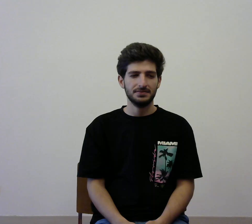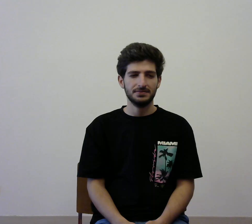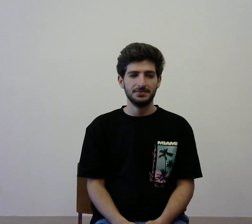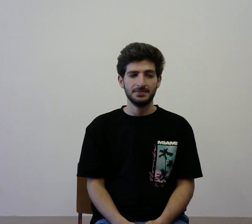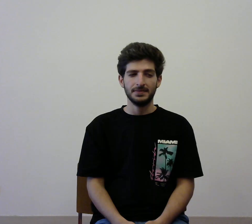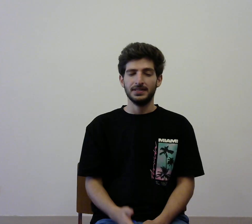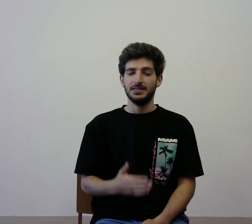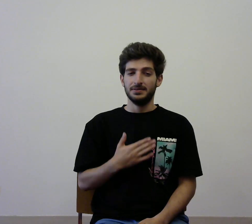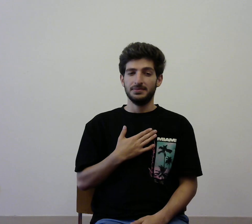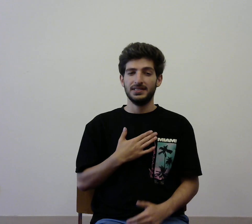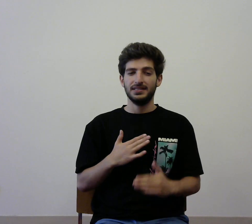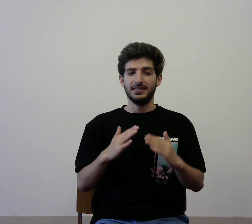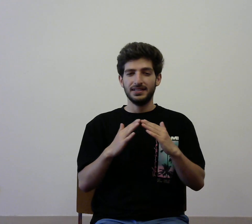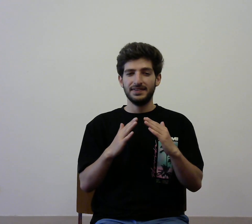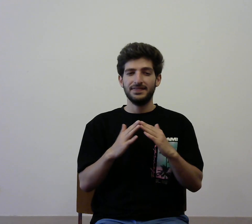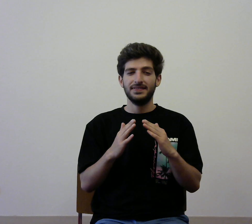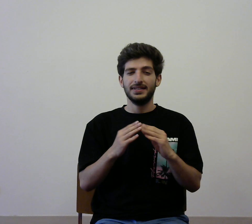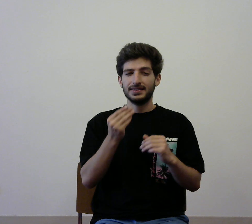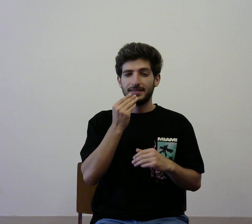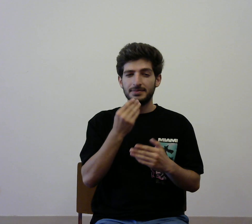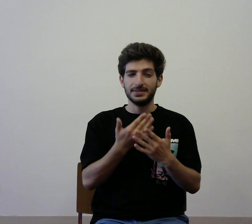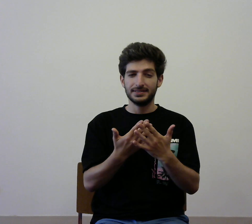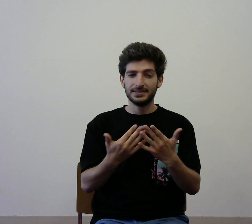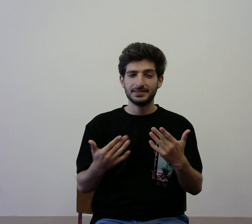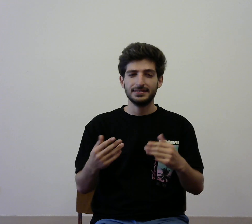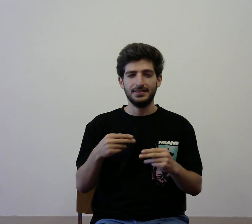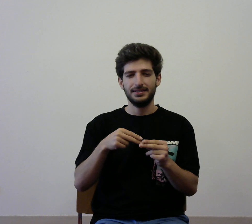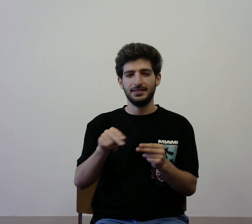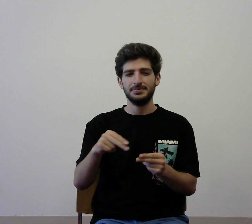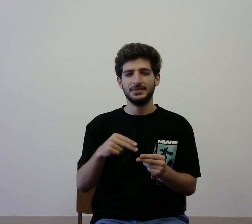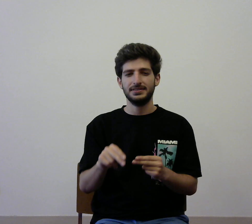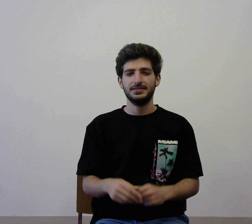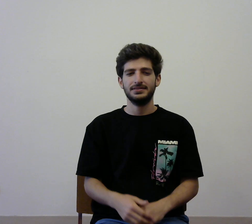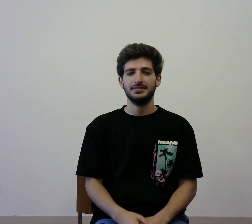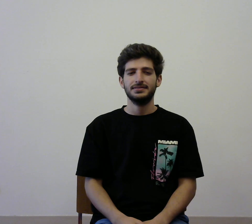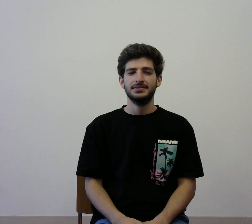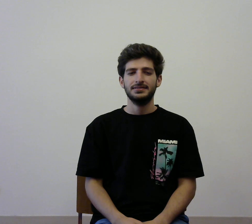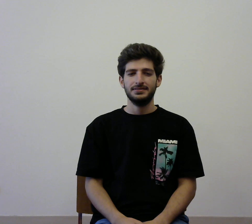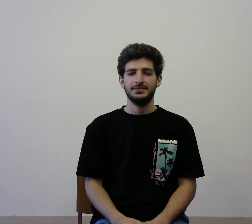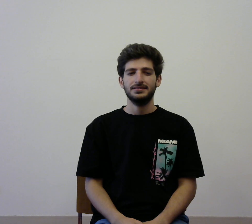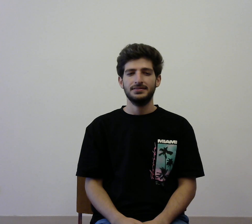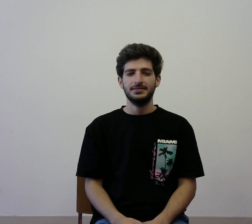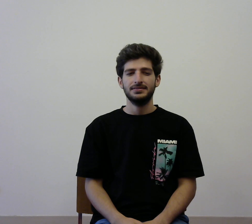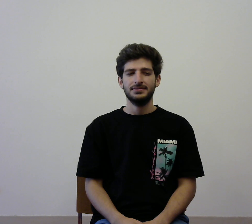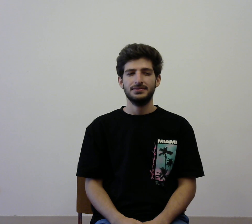Mən evə ərzaq almalıyam